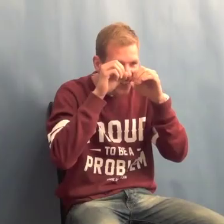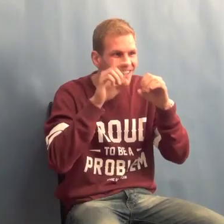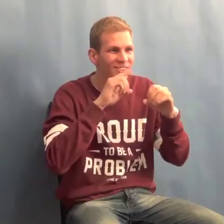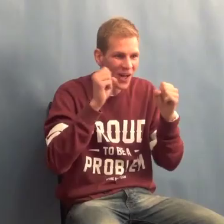Ptak się bał.